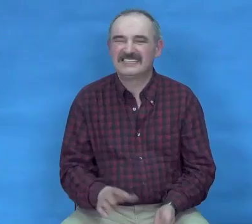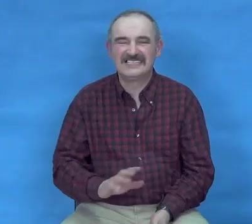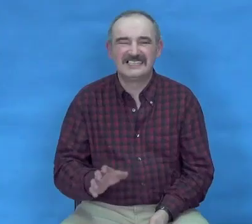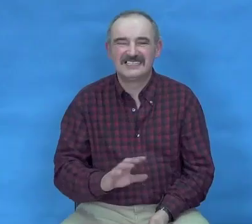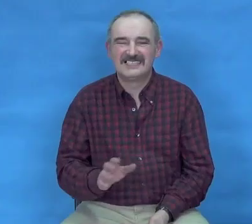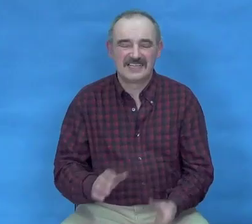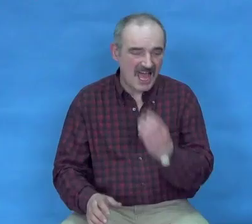Nie!